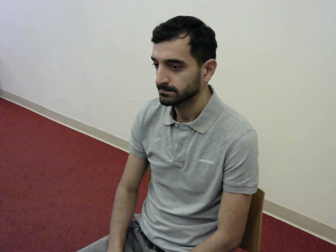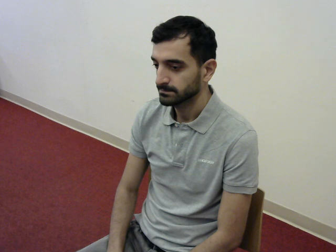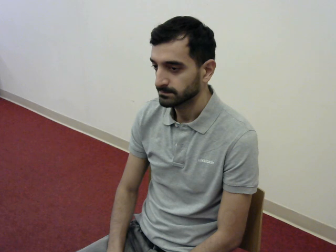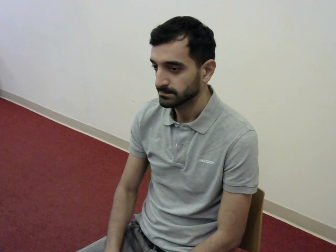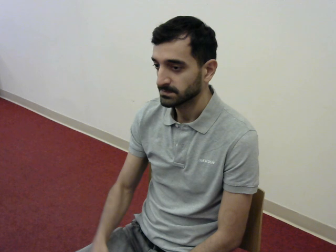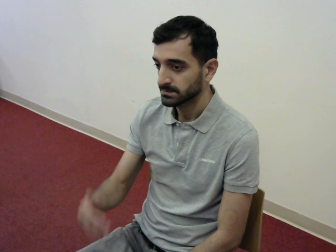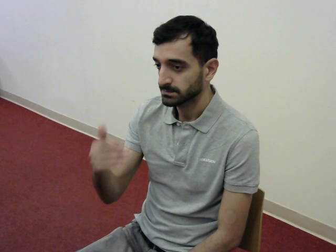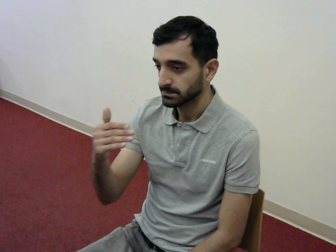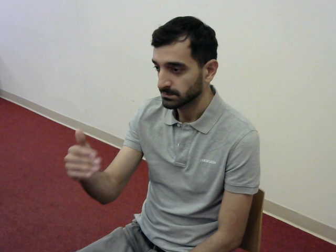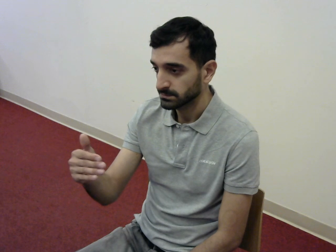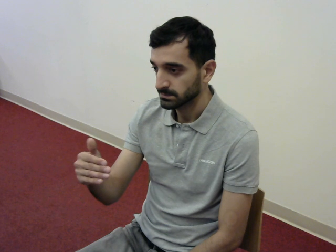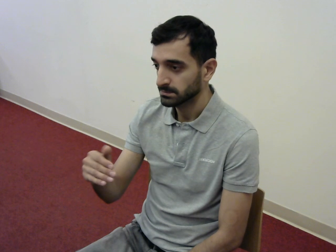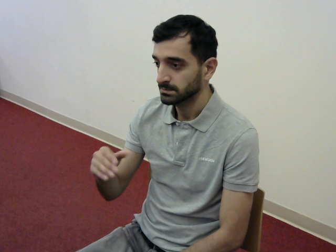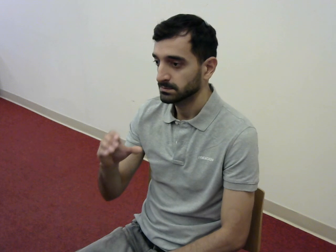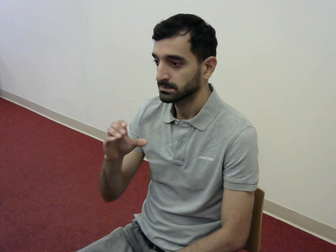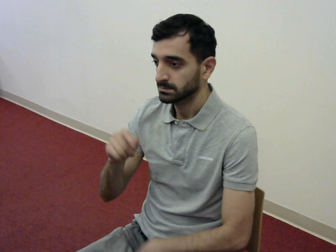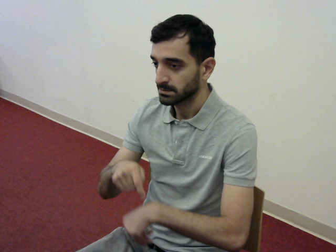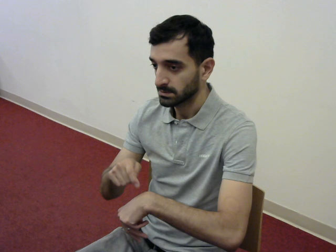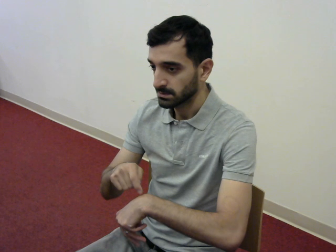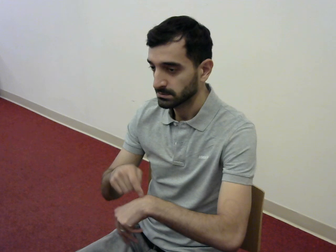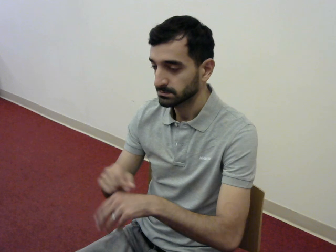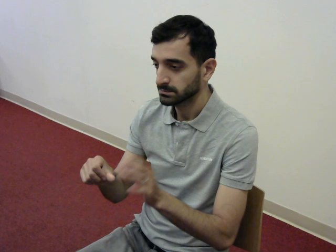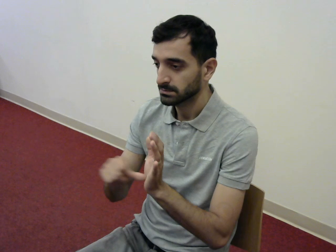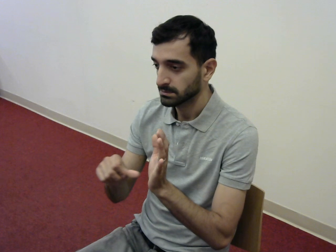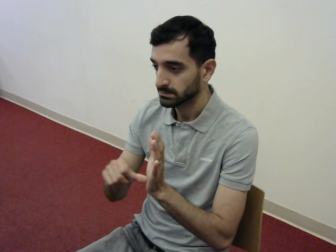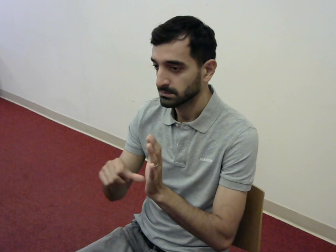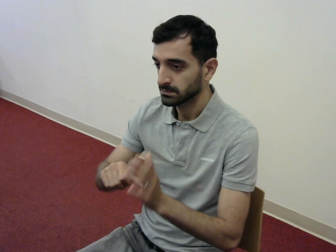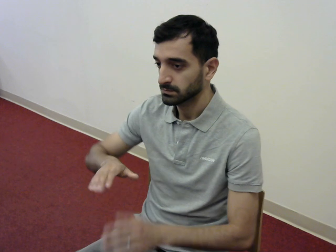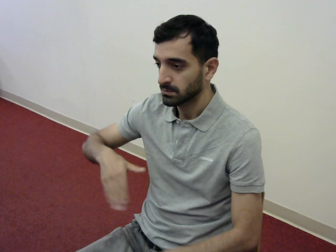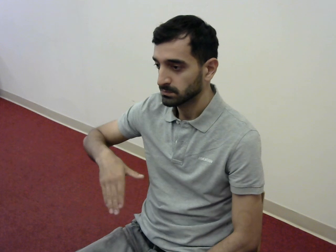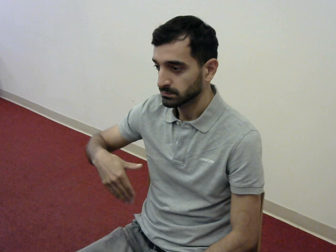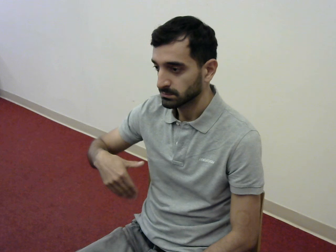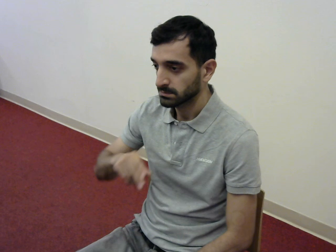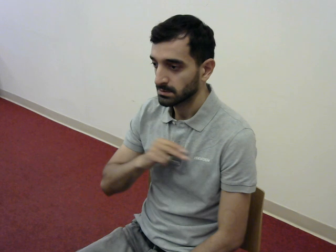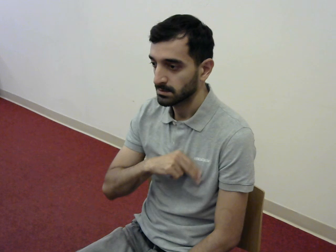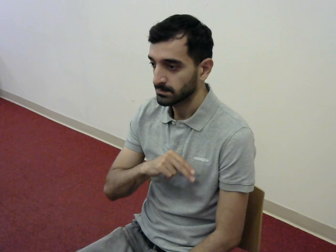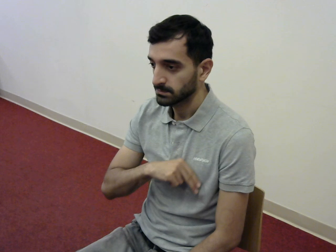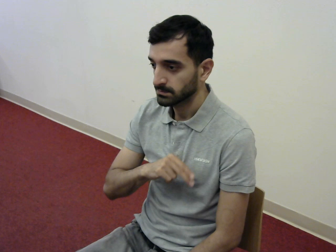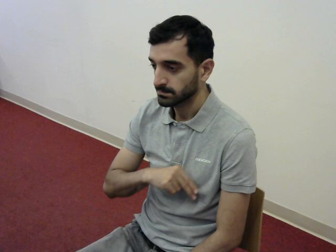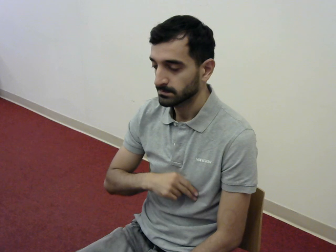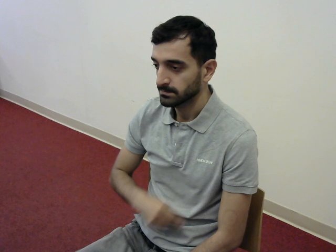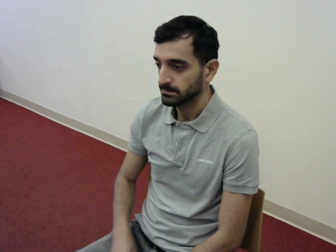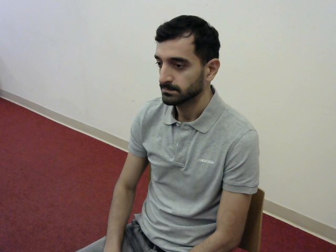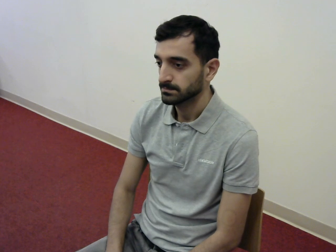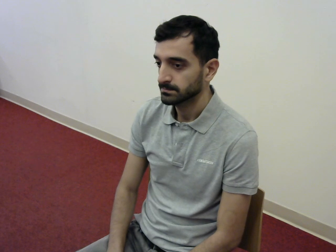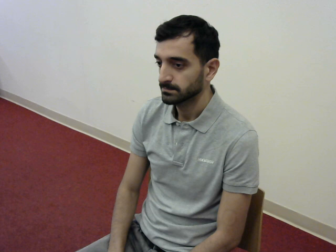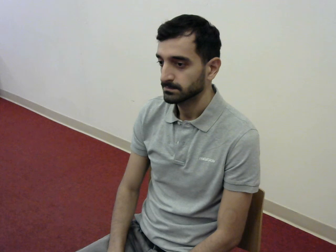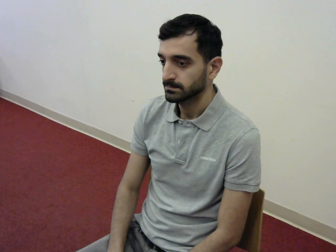Siz saat 6-dan sonra işləyirsiz?